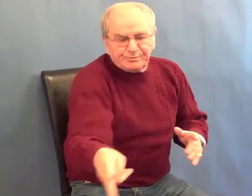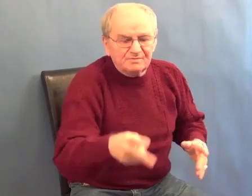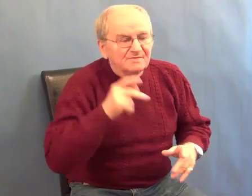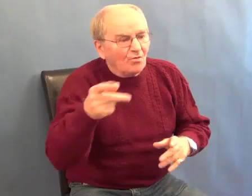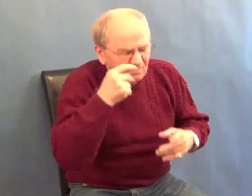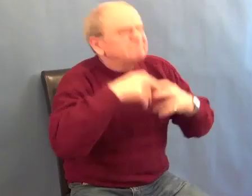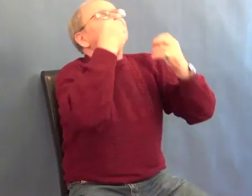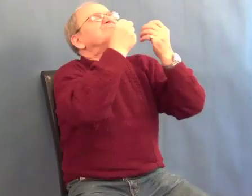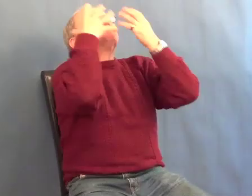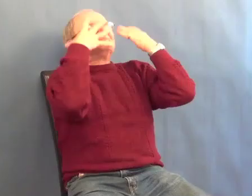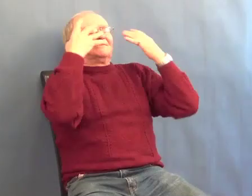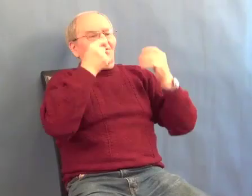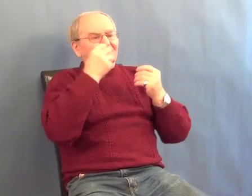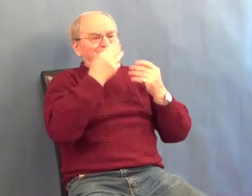Kot był opluty.